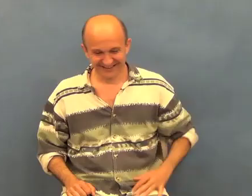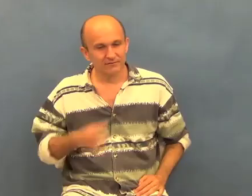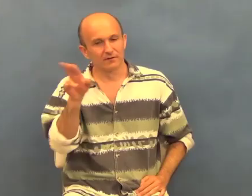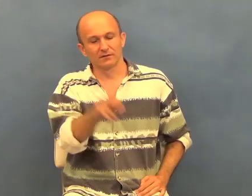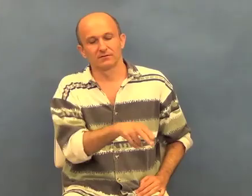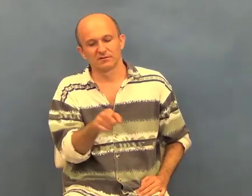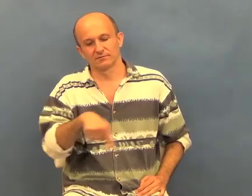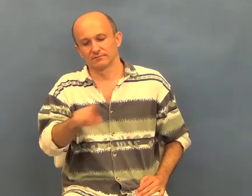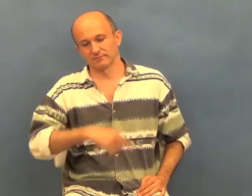Znak jest przekreślony.